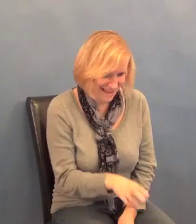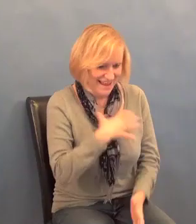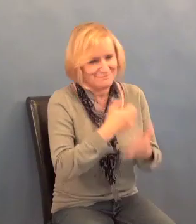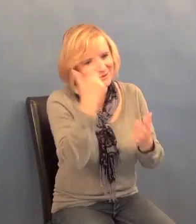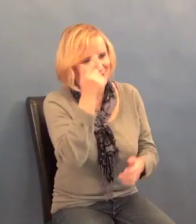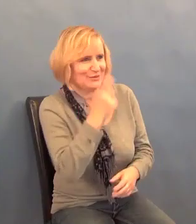Widzi to i boi się.